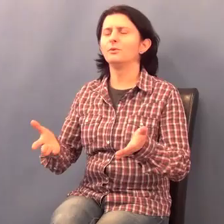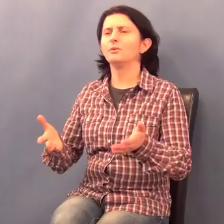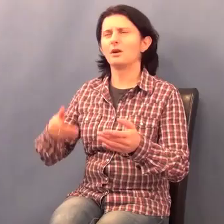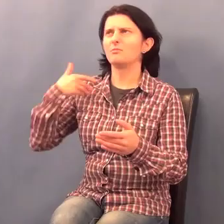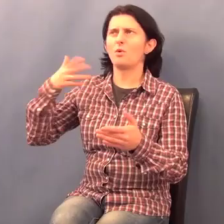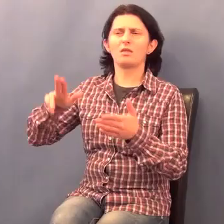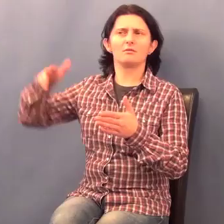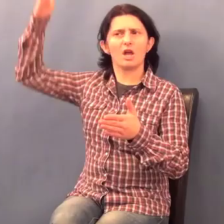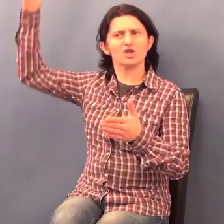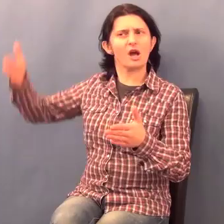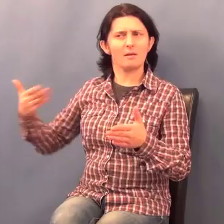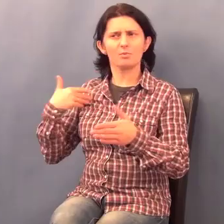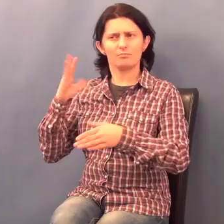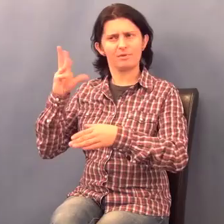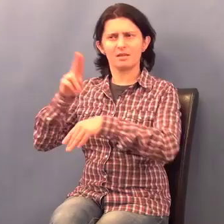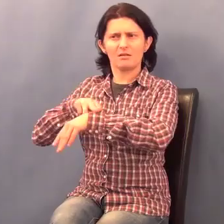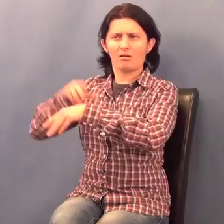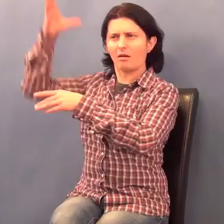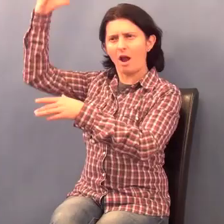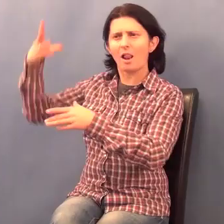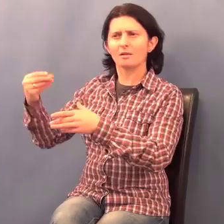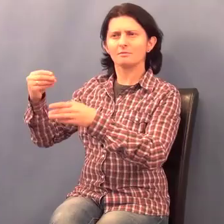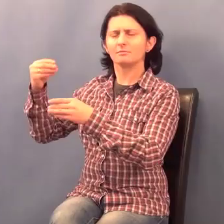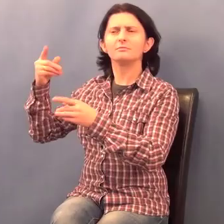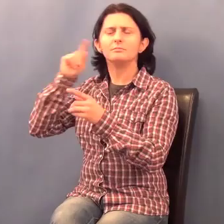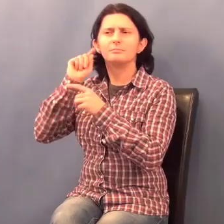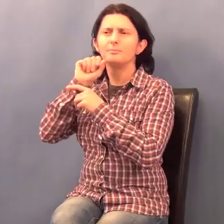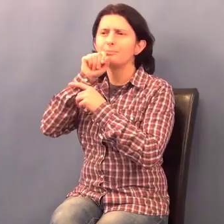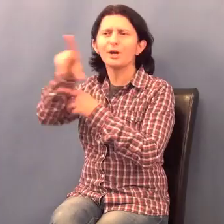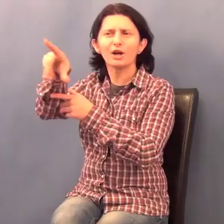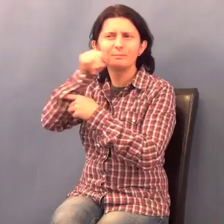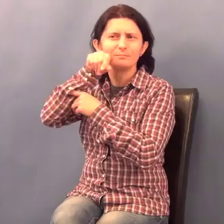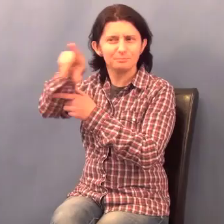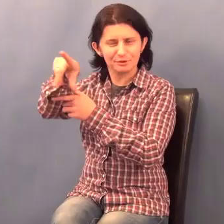Na ścianie wisiał piękny zegar i usłyszała pisk kukułki.